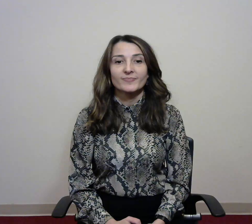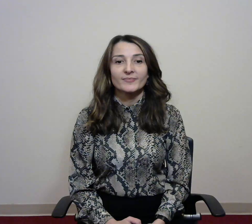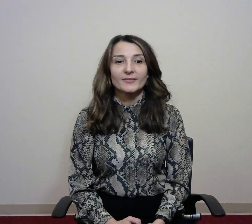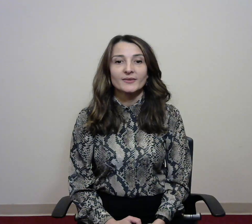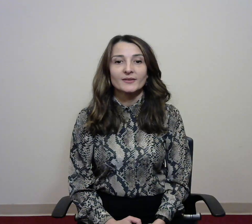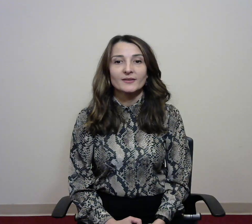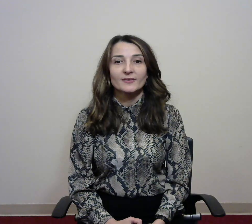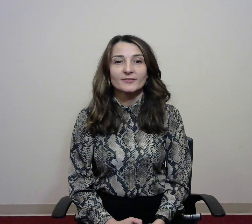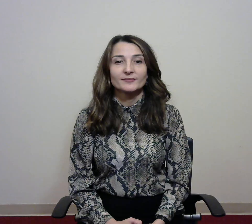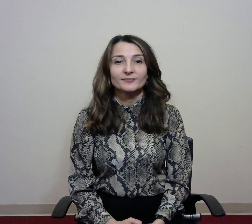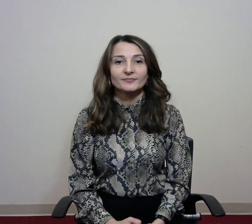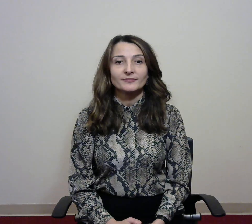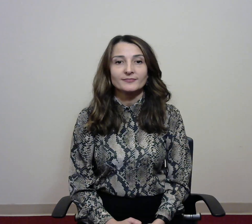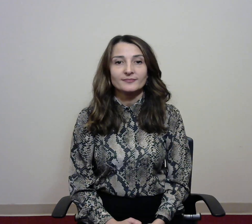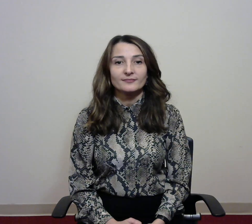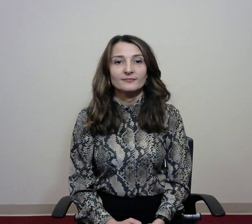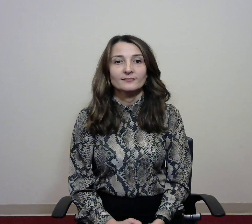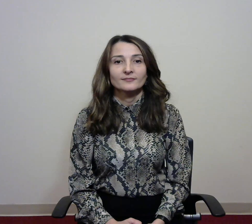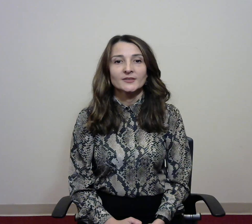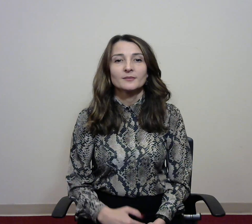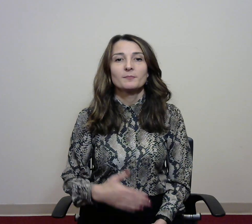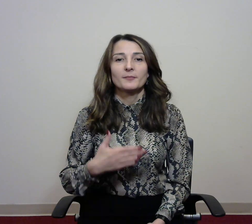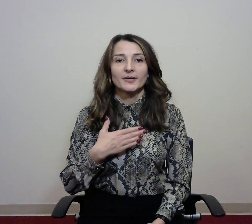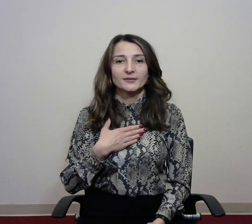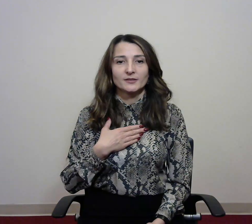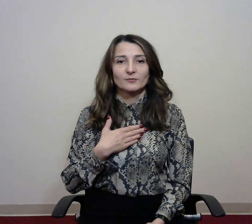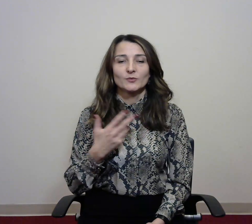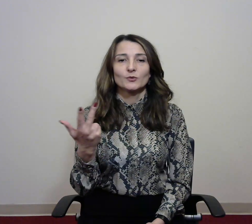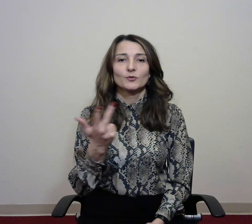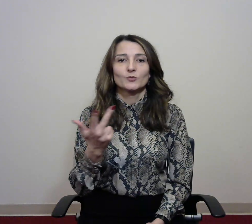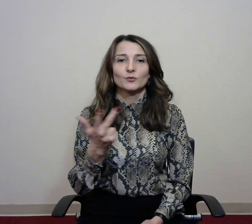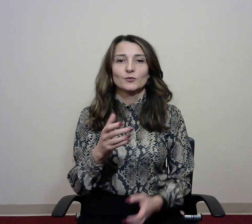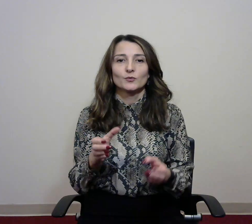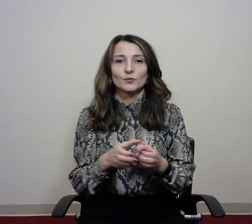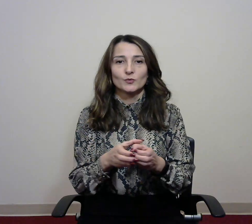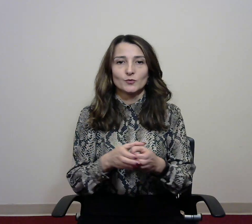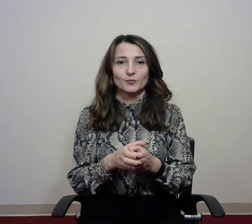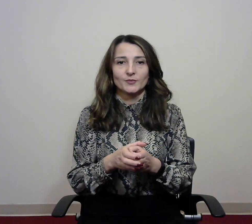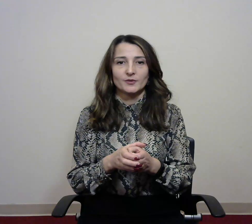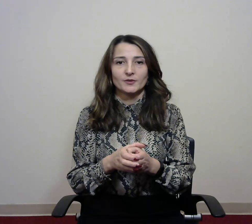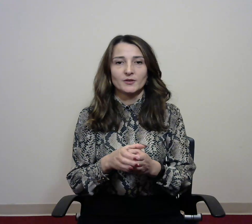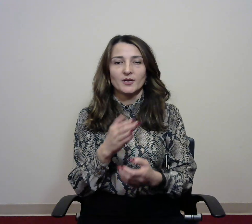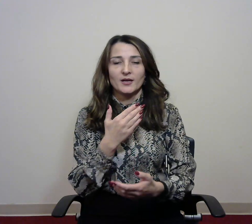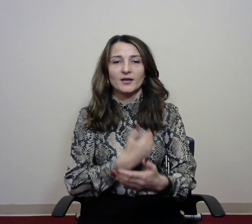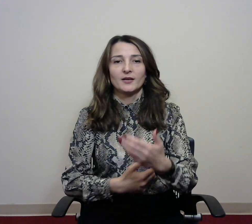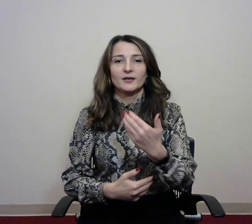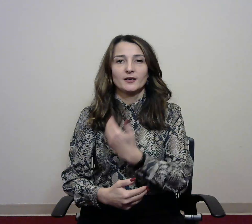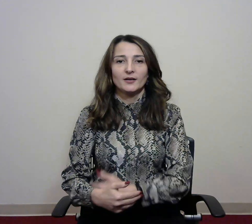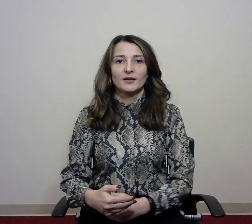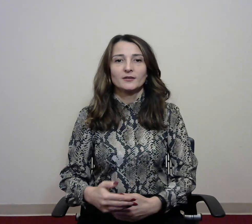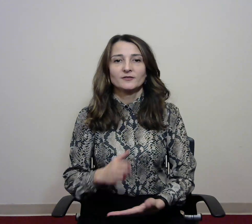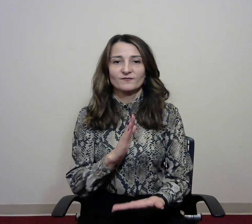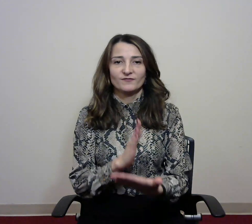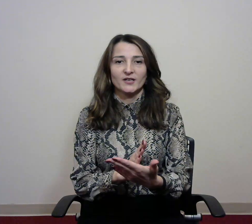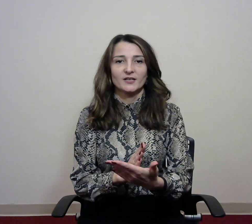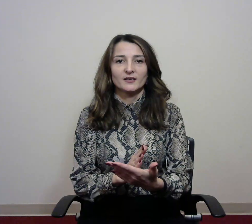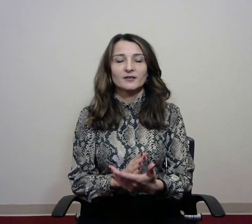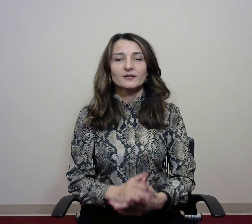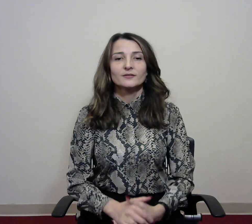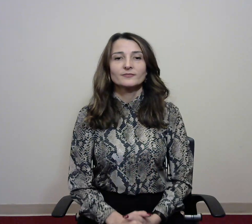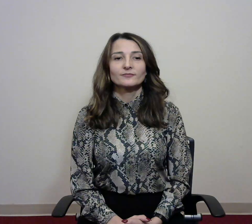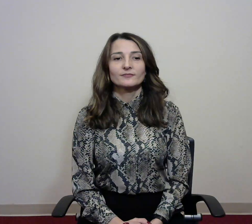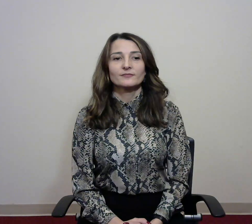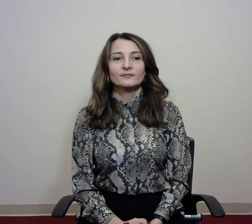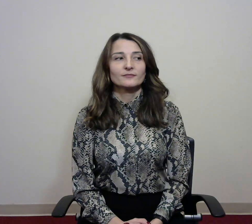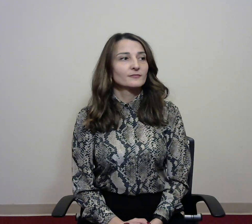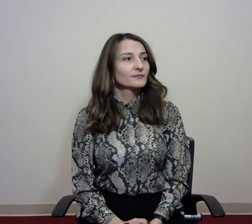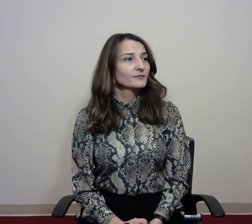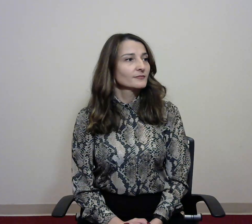Mənim üçünücü dərəcə əlilliyim var